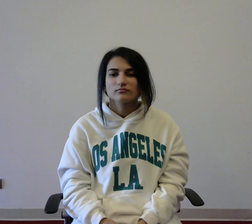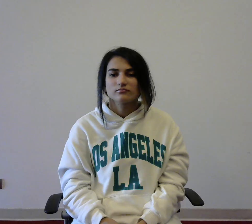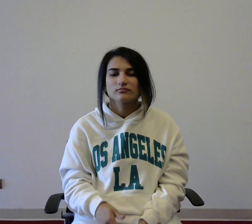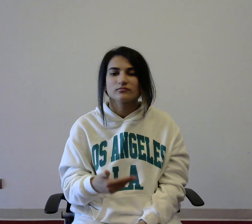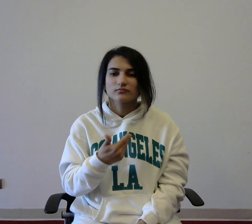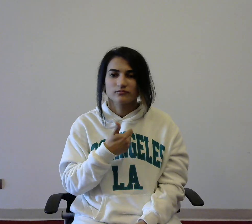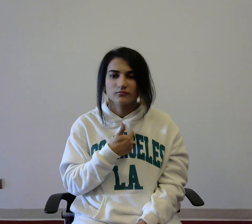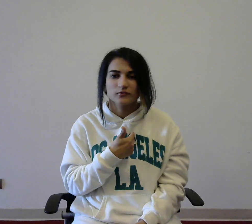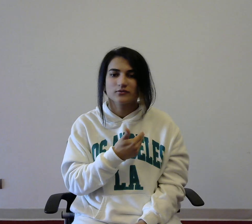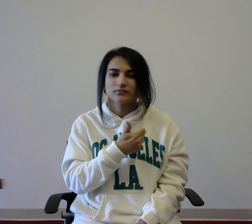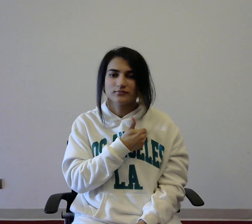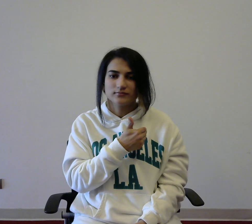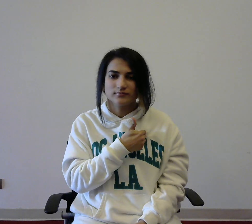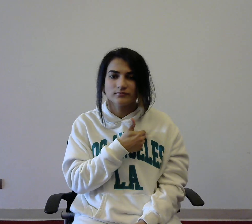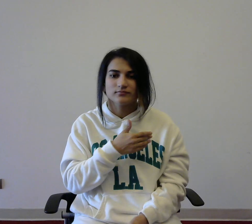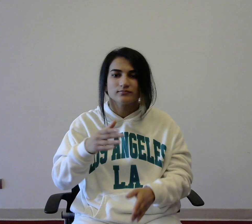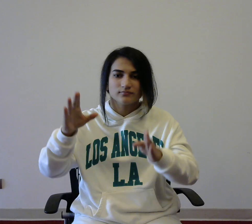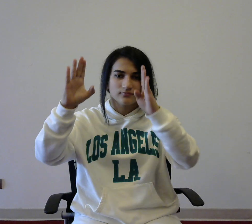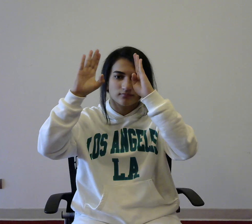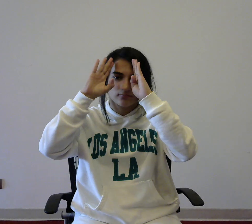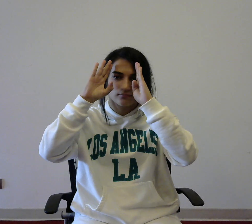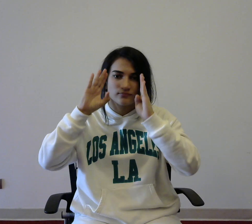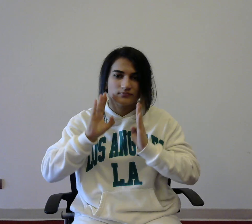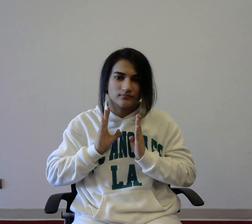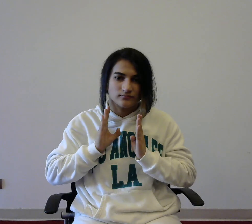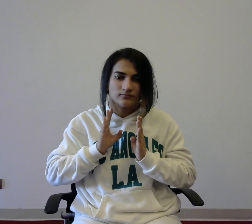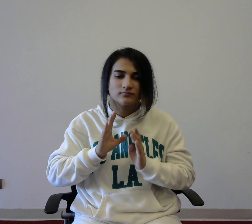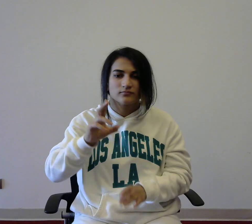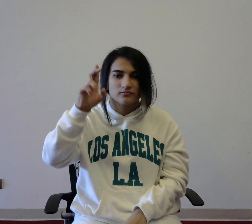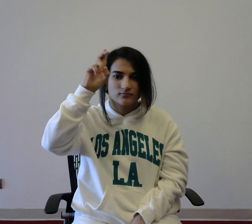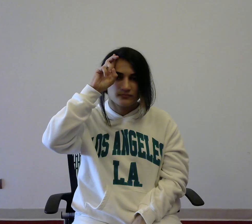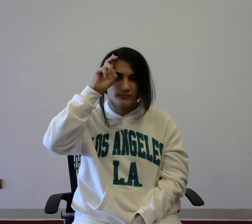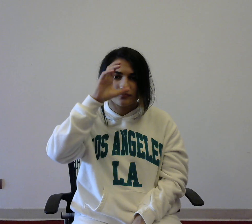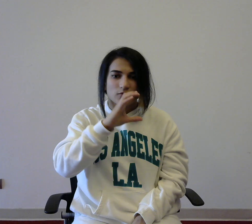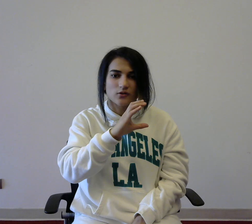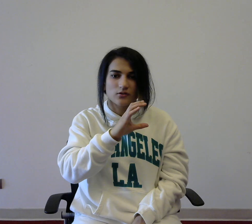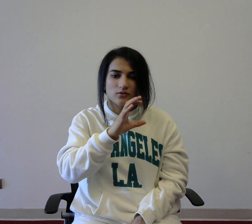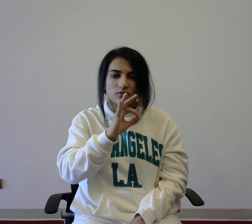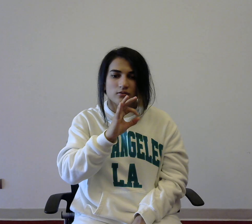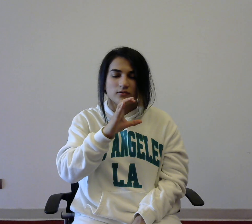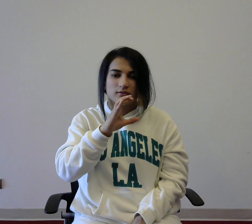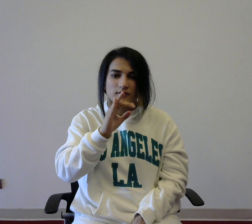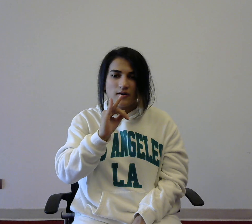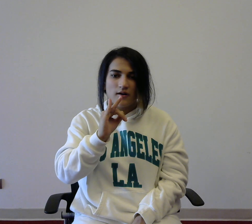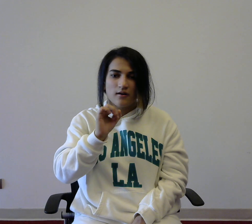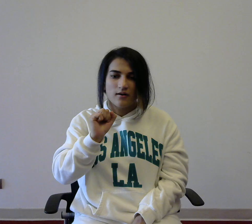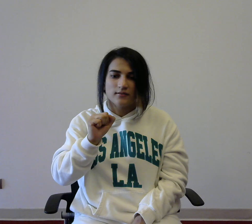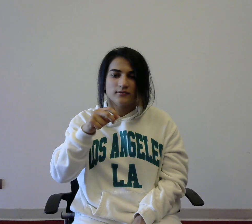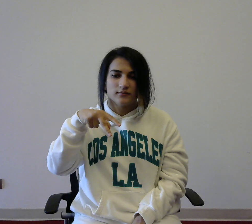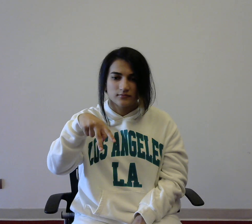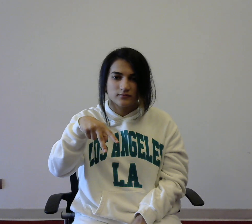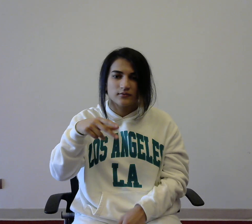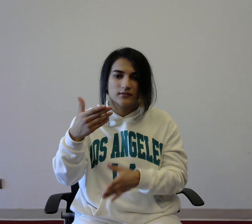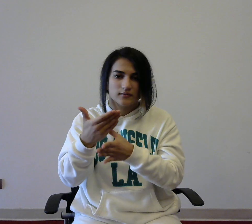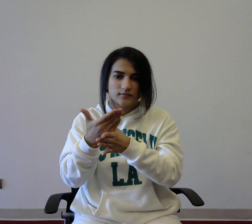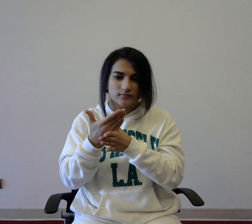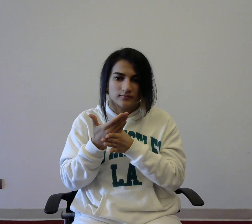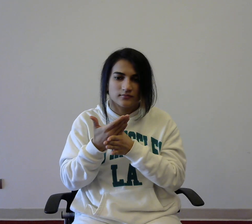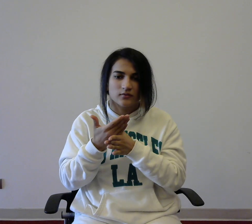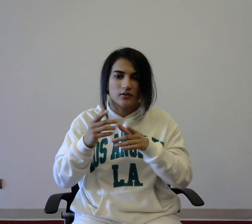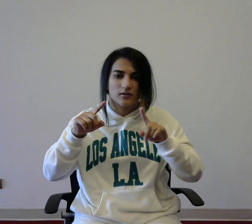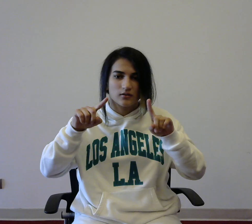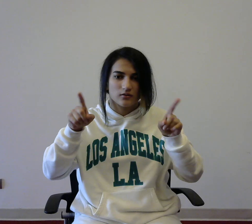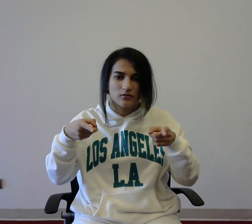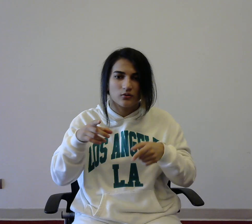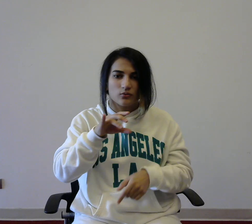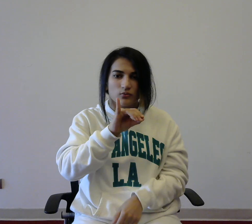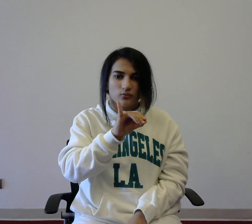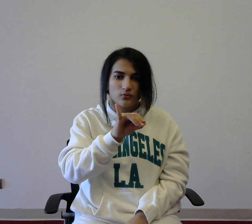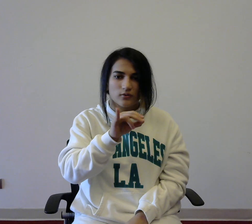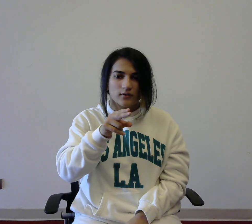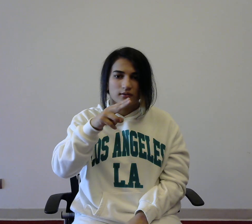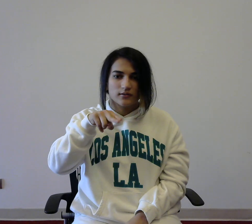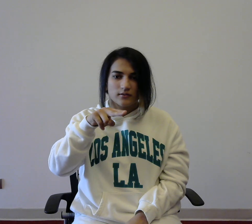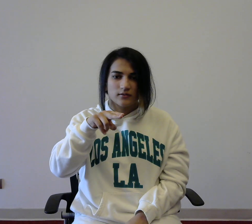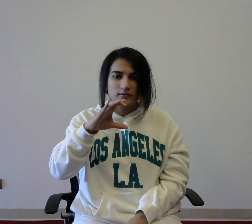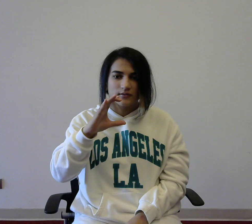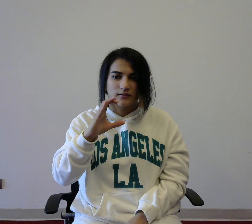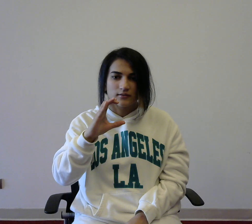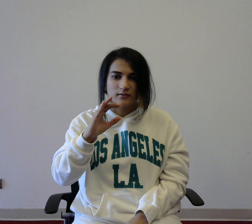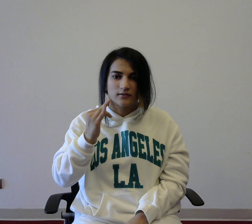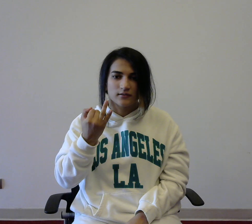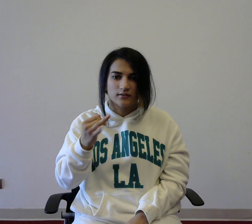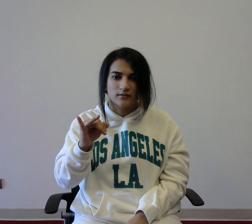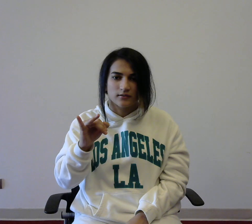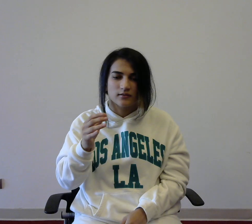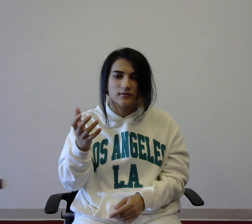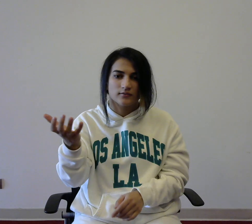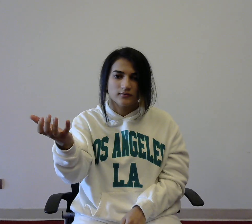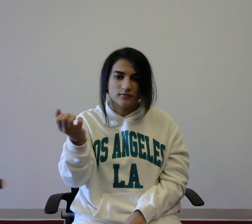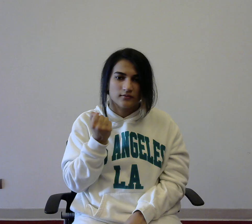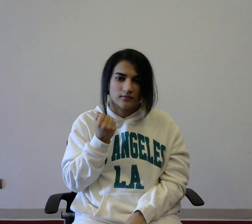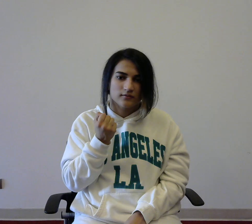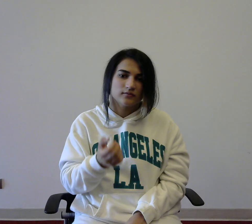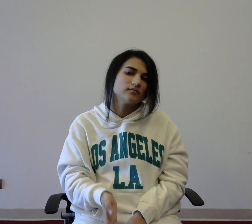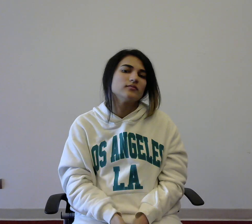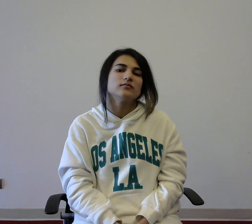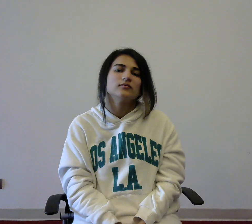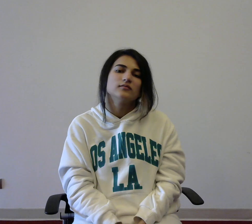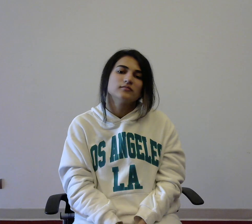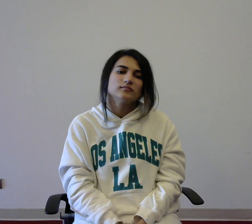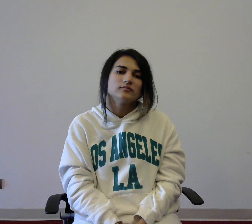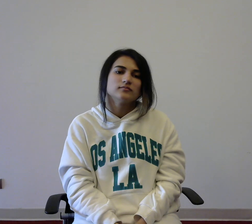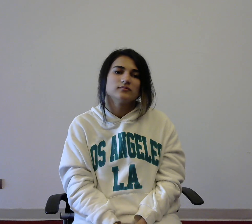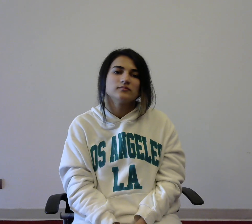Mən istəyirəm ki, ünvanlı dövlət sosial yardımı (ÜDSY) alım